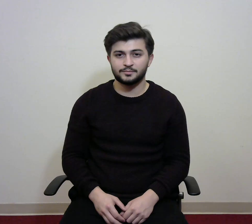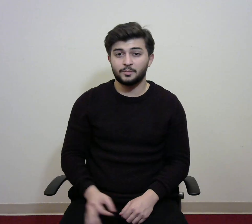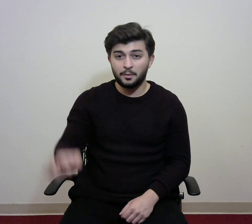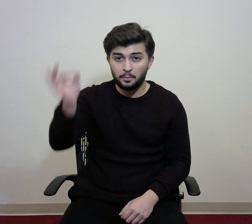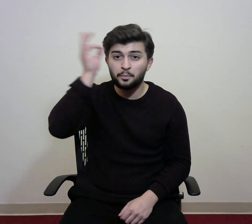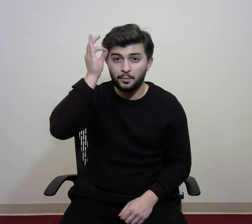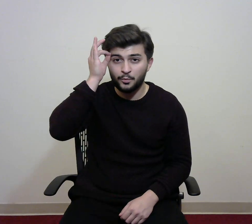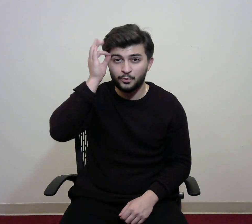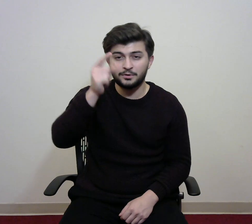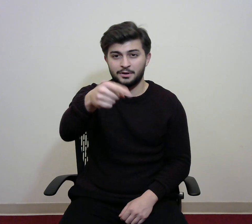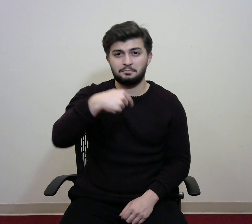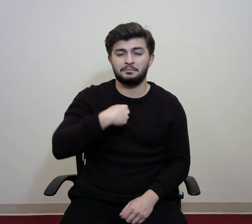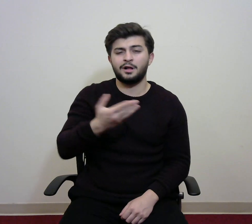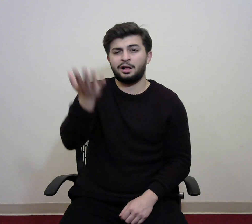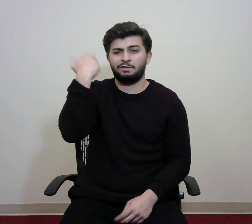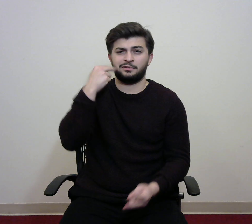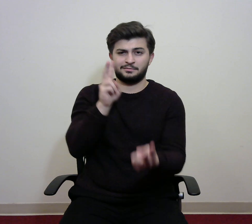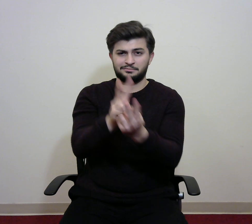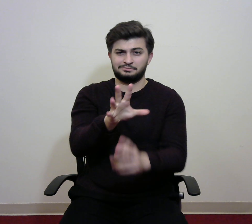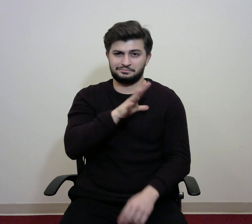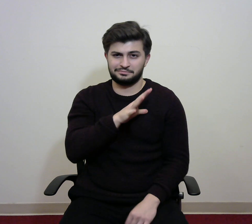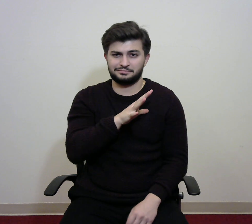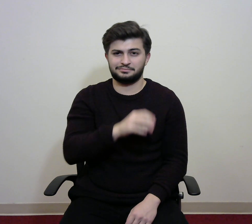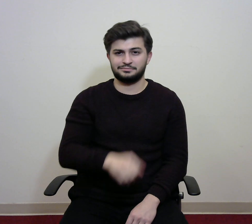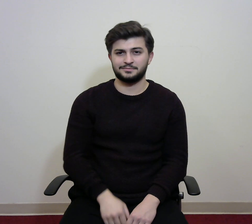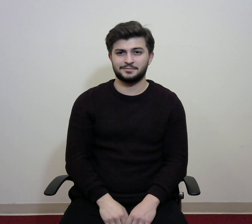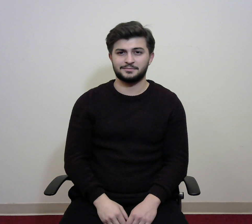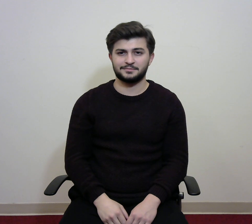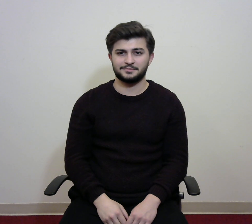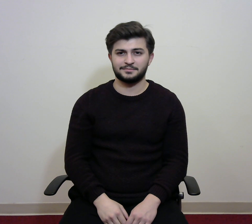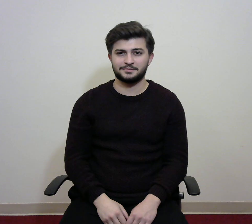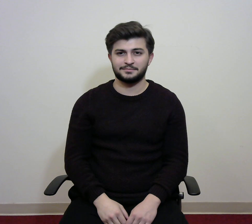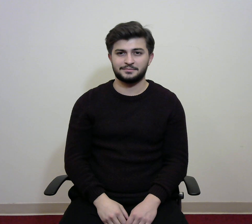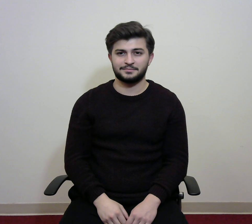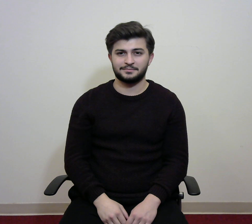Xatırladım, səni mən əvvəl də görmüşəm